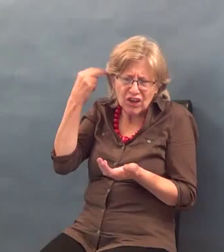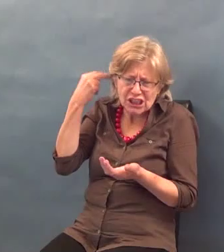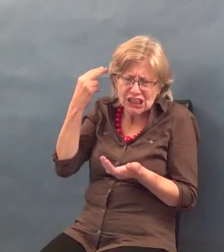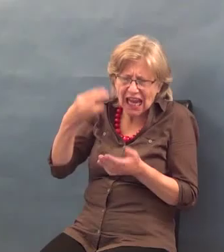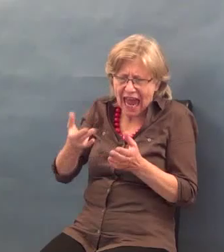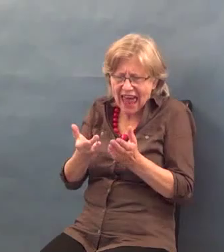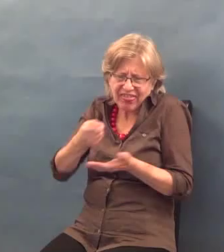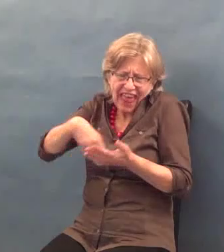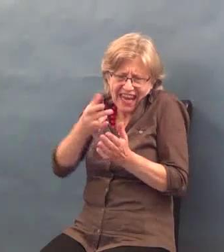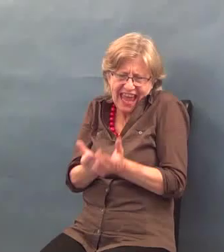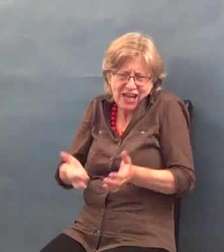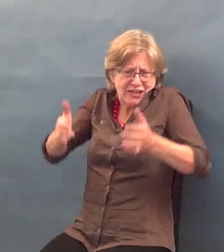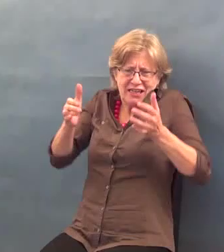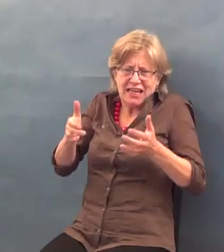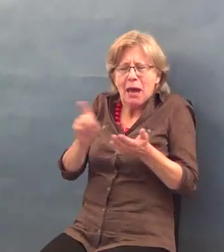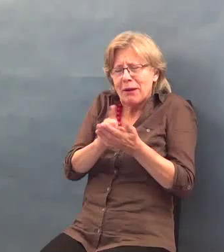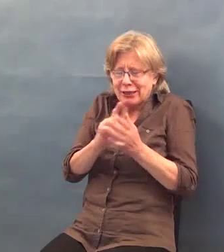Wiśnie na talerzu.